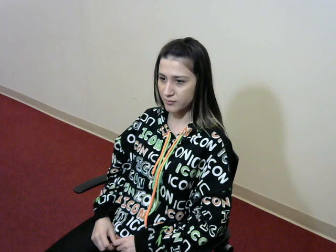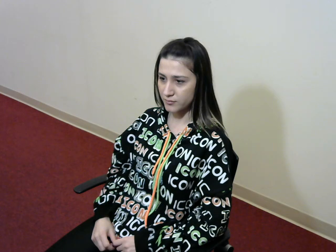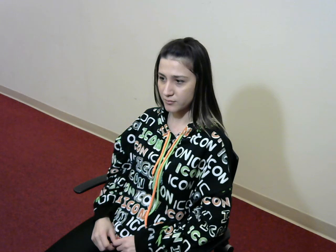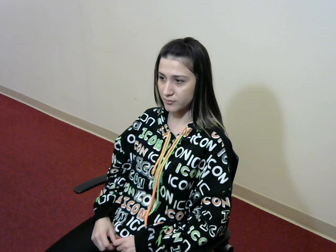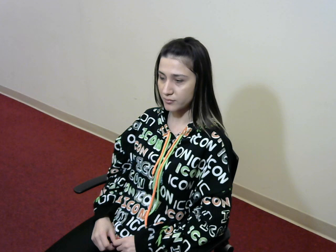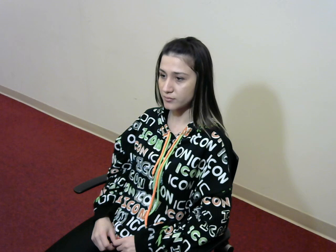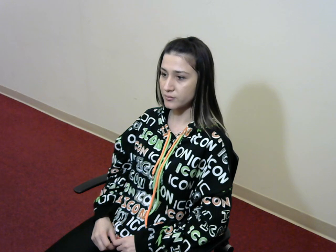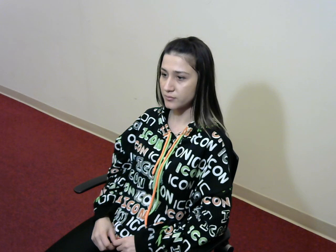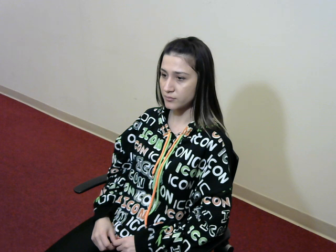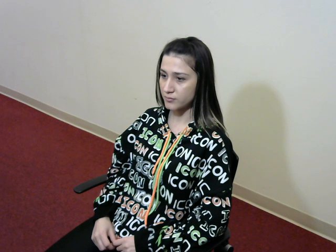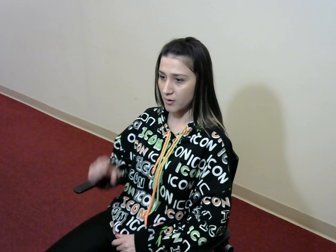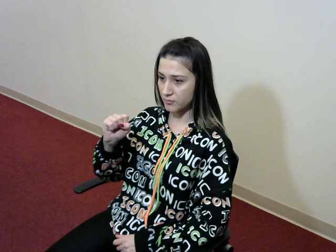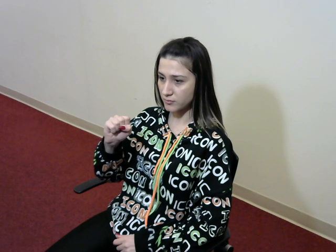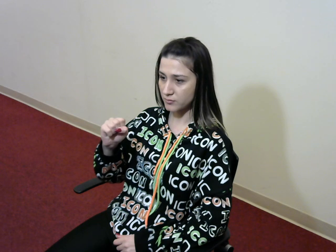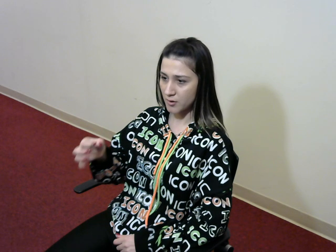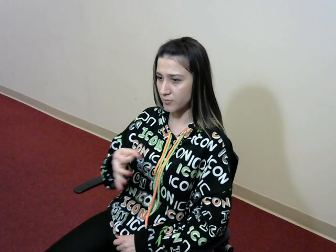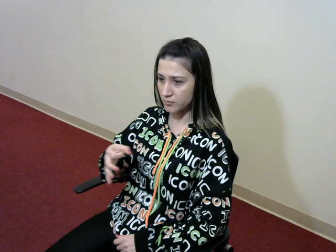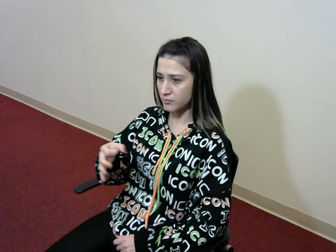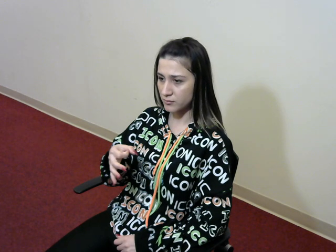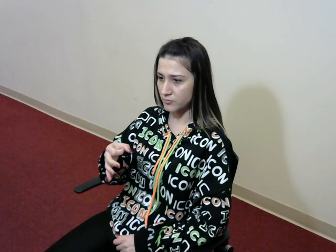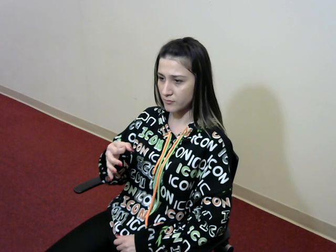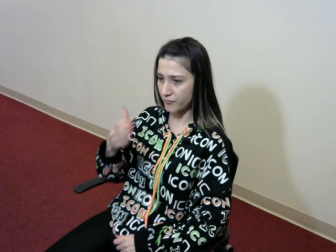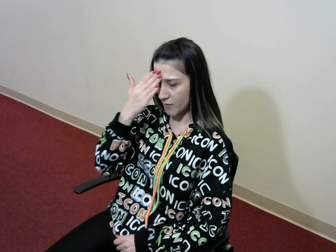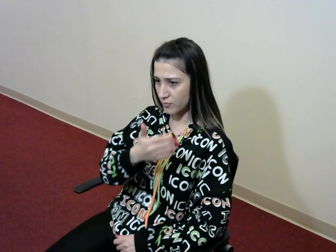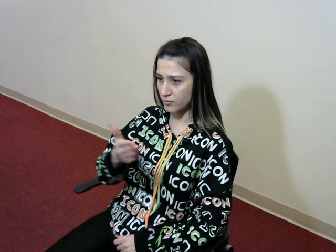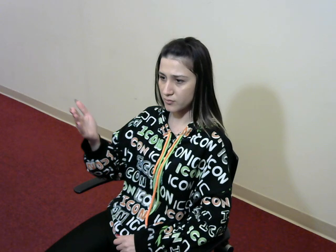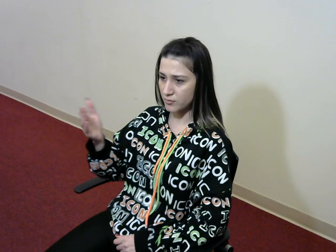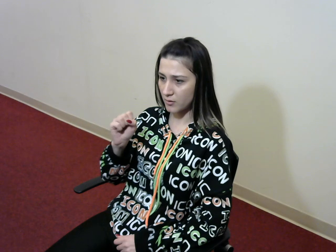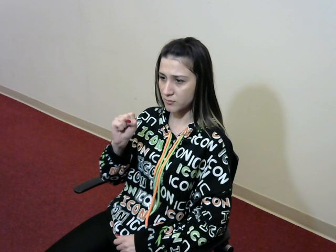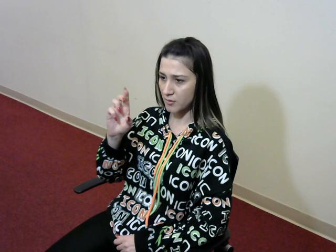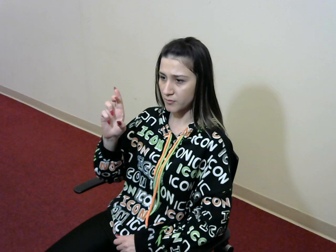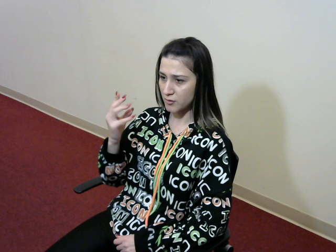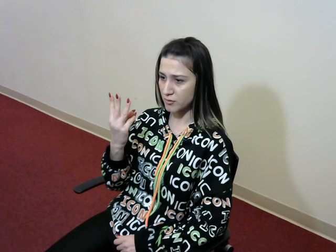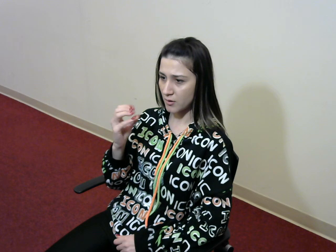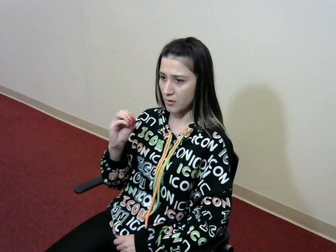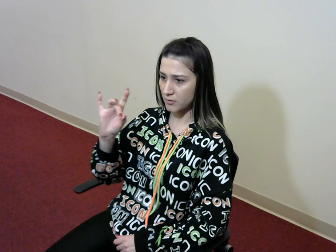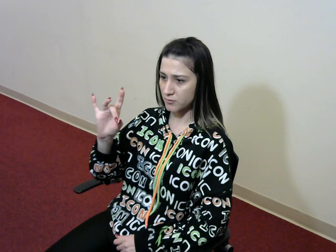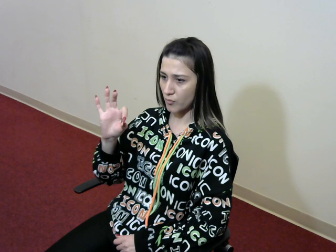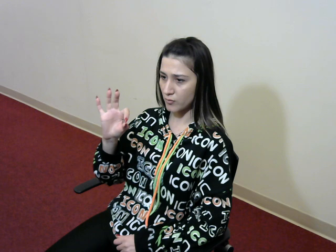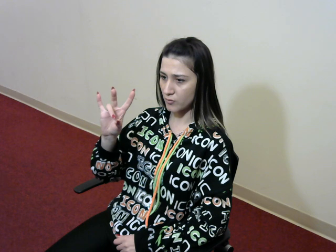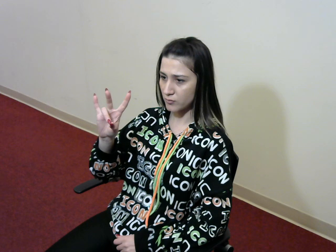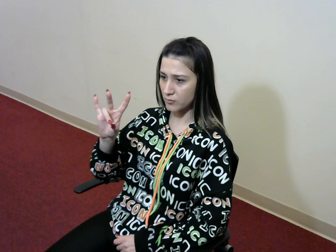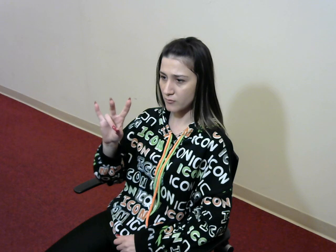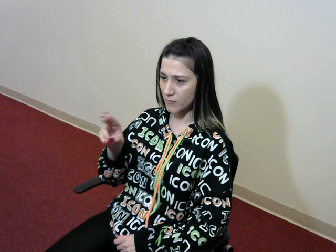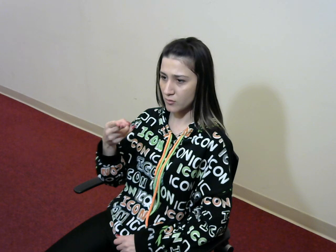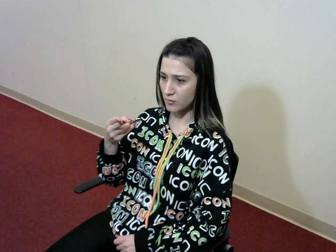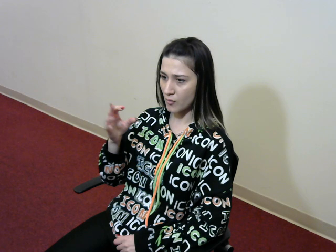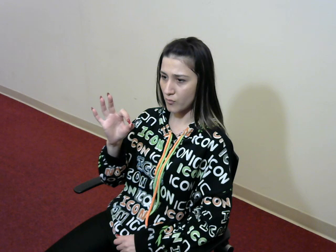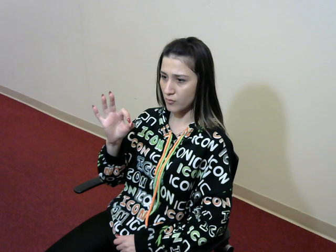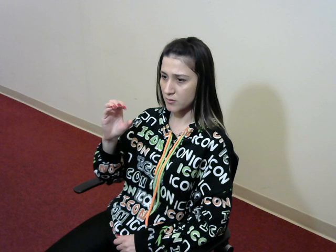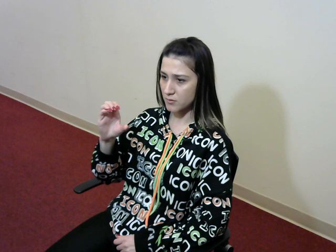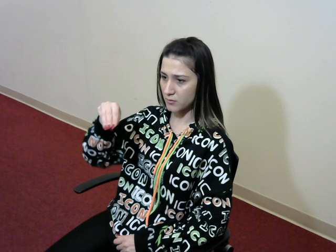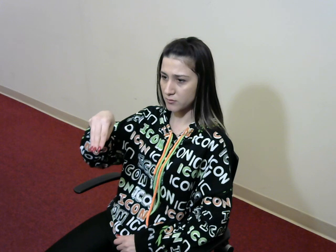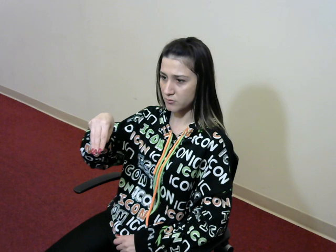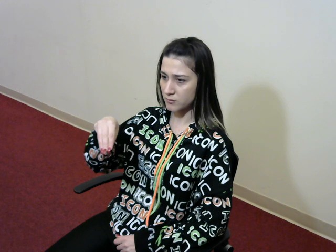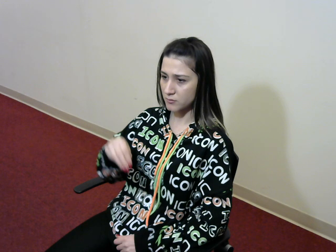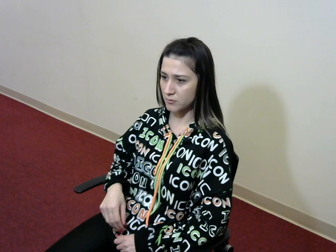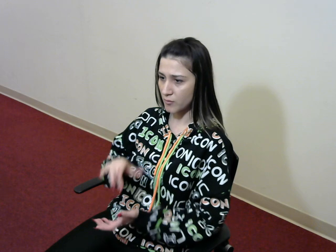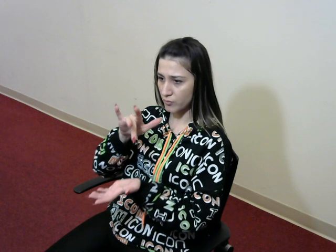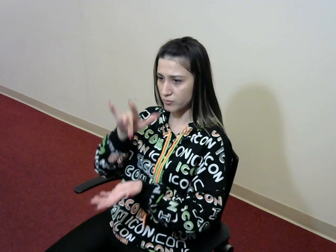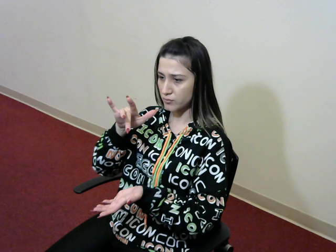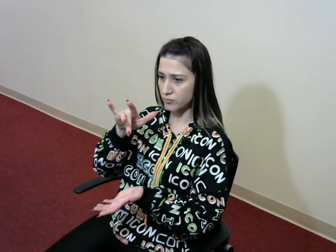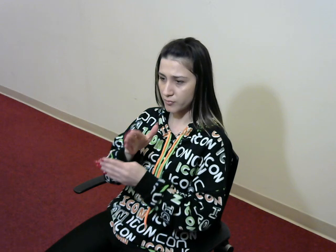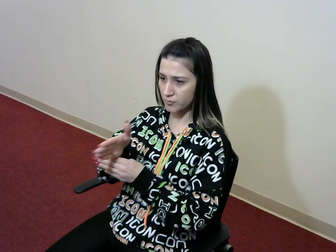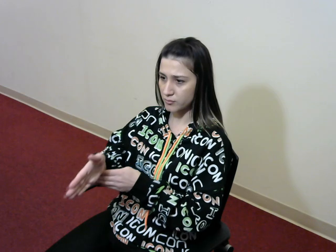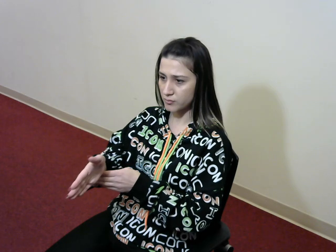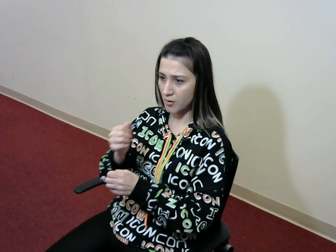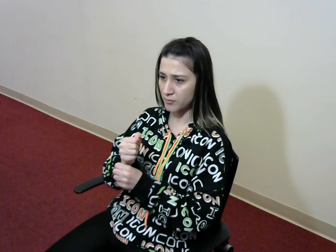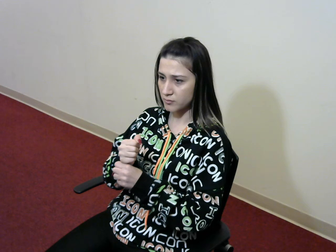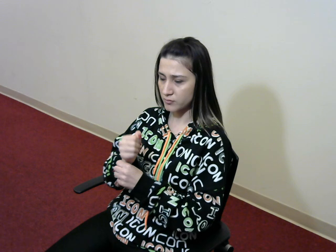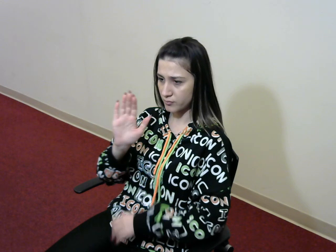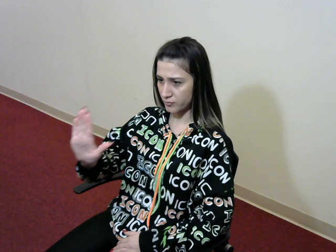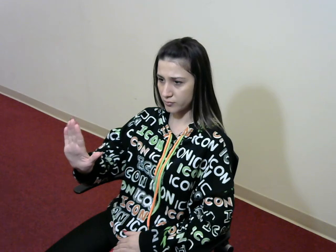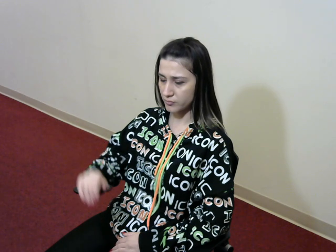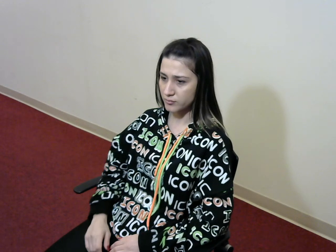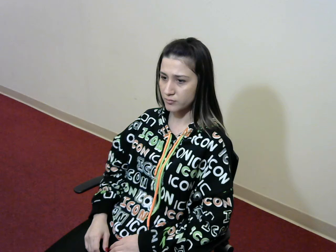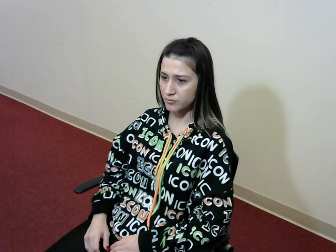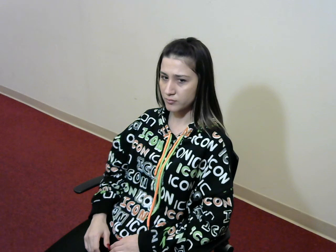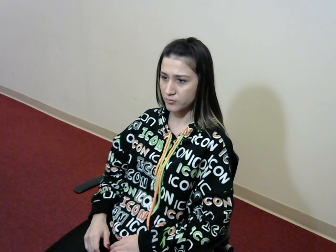Abşeron rayon sakinləri isə Abşeron DOST Mərkəzinə müraciət etməlidir